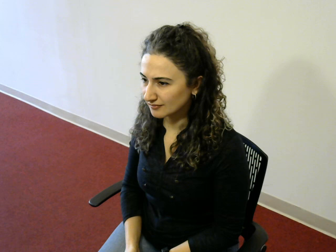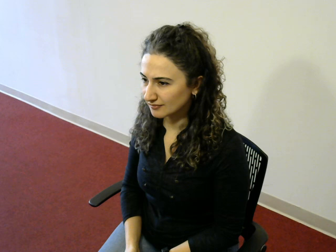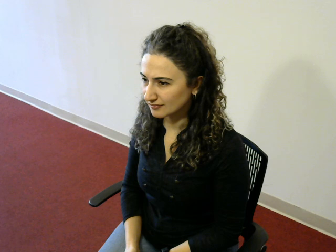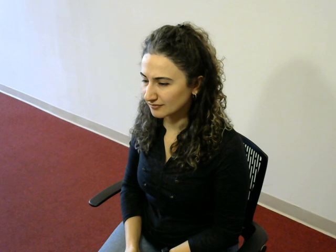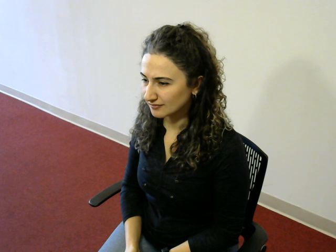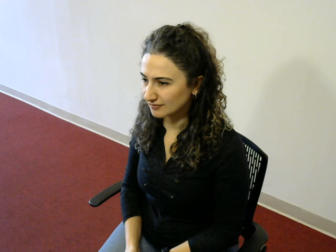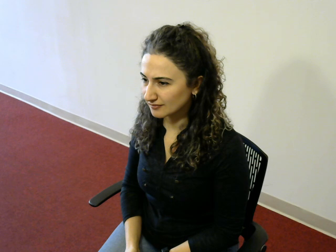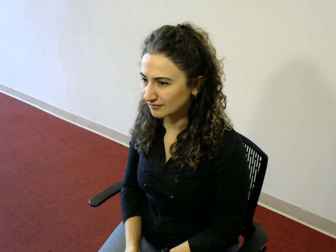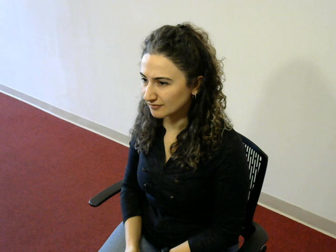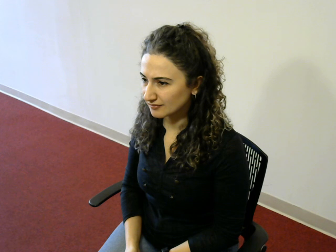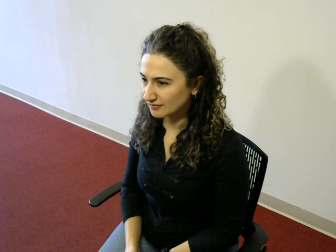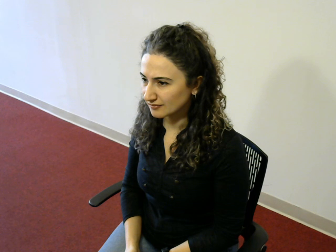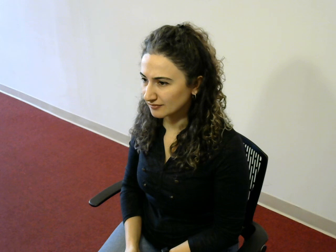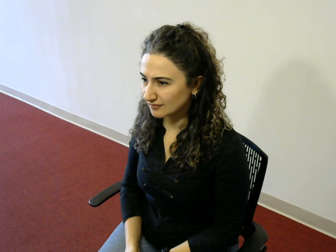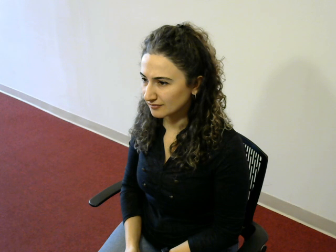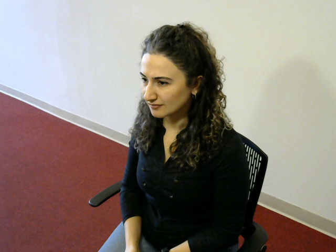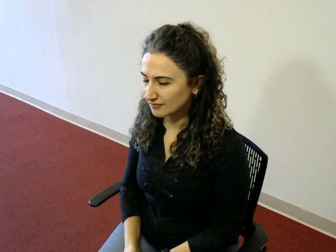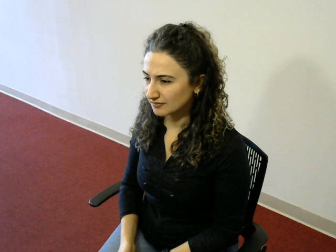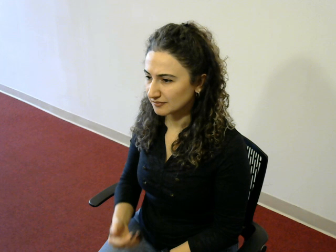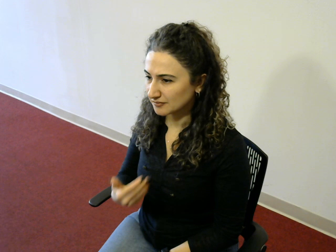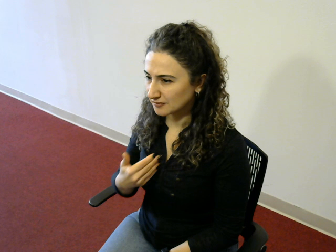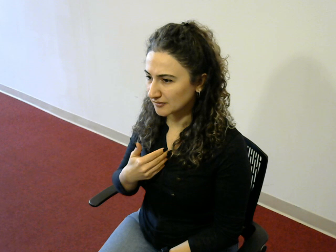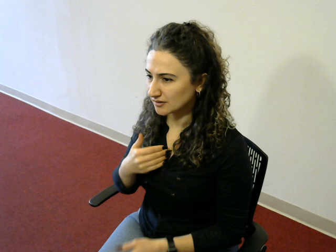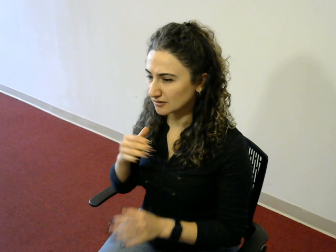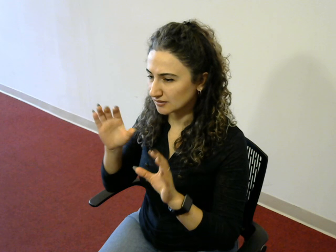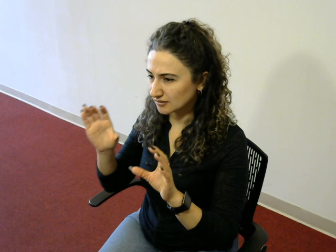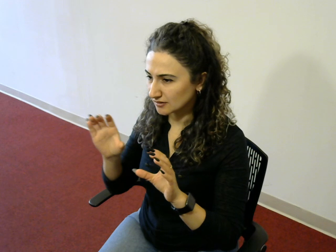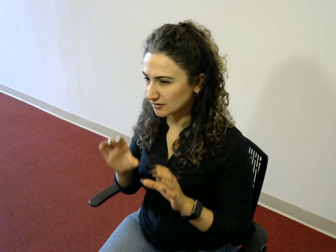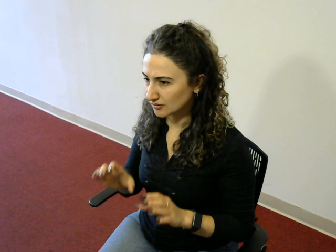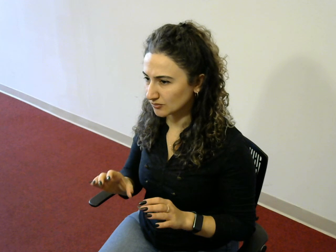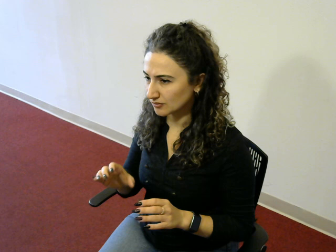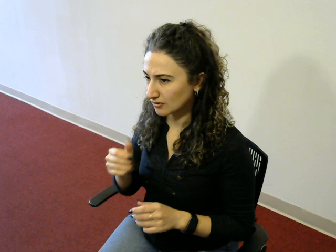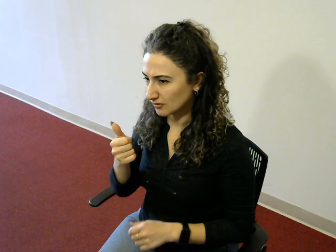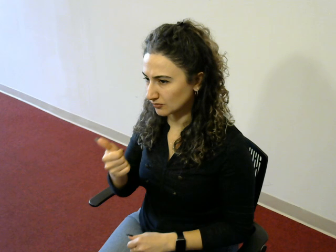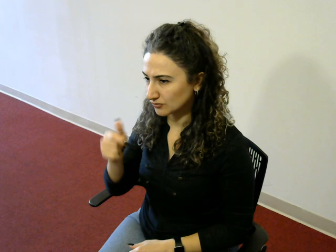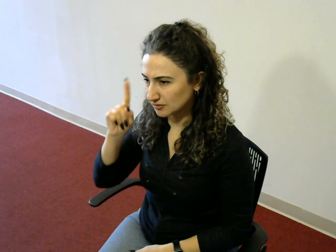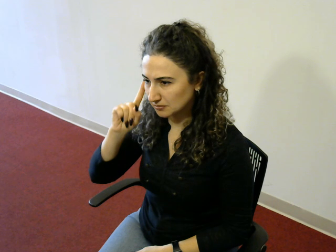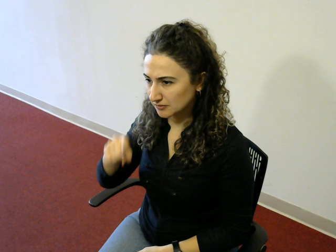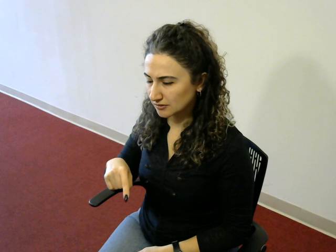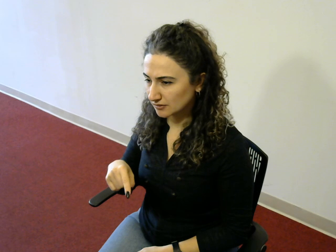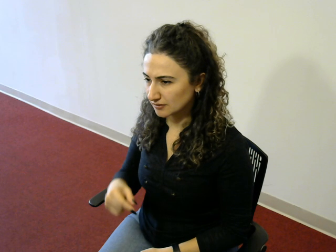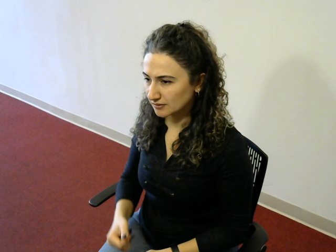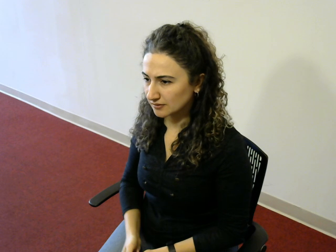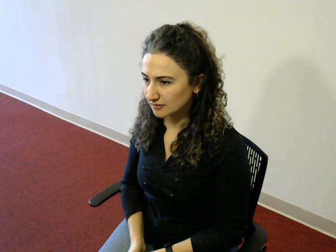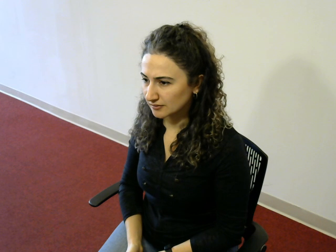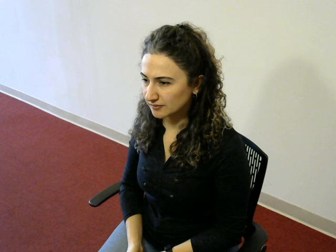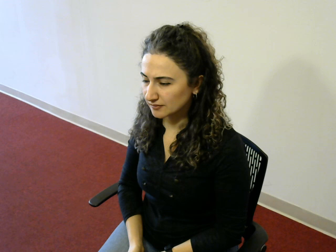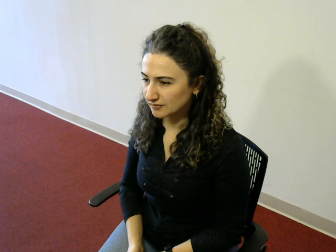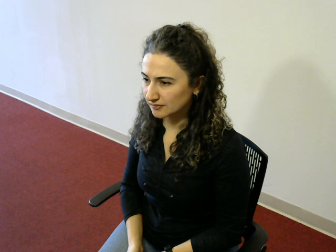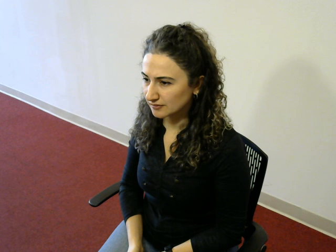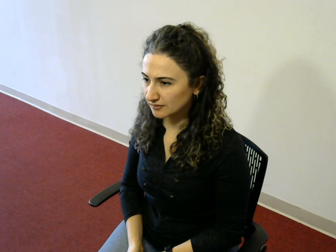Mən qanunvericiliyi yaxşı bilirəm